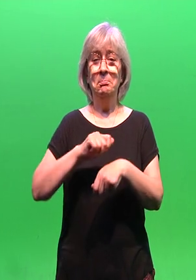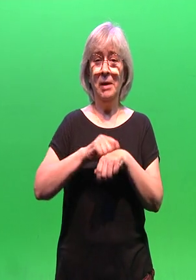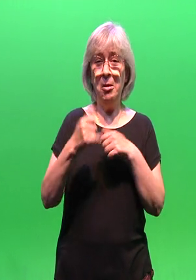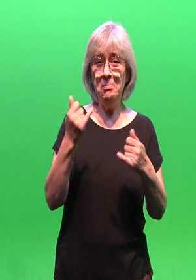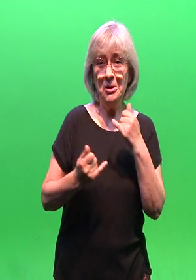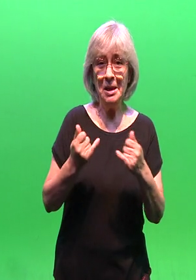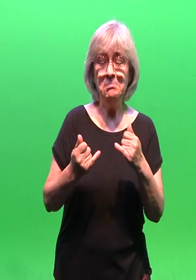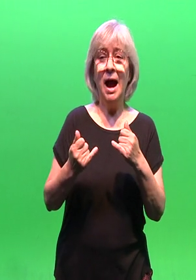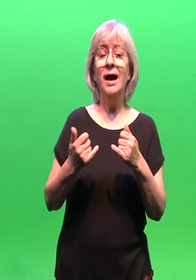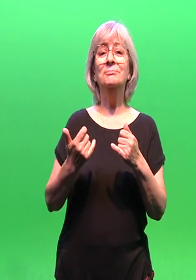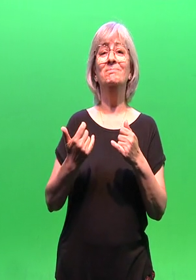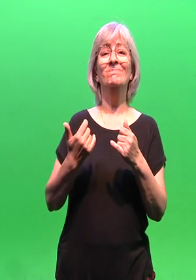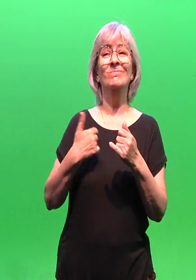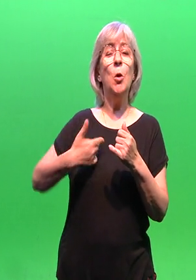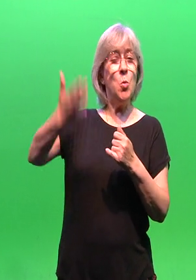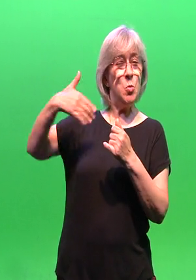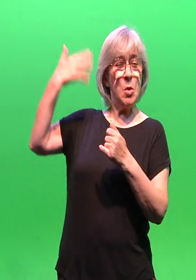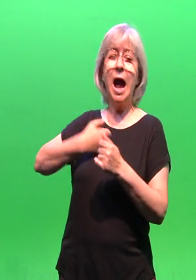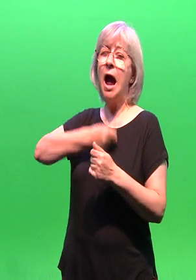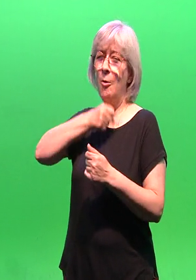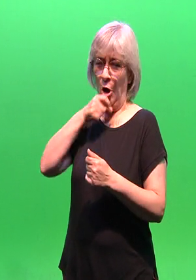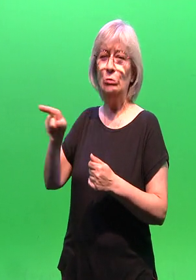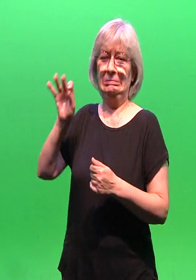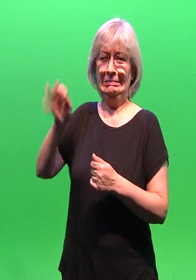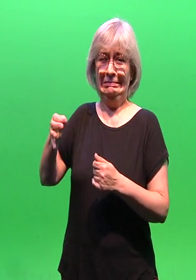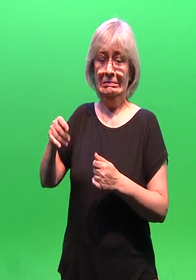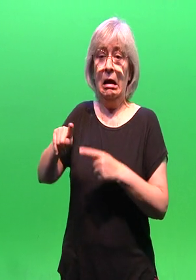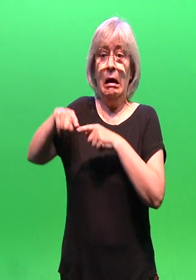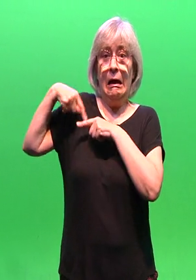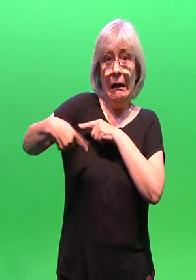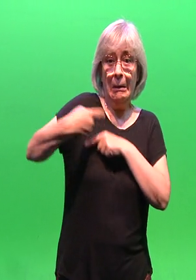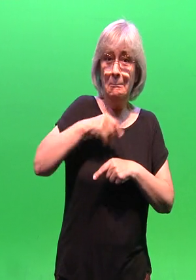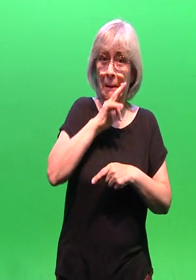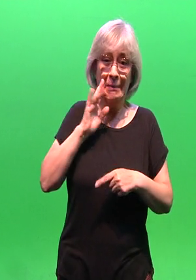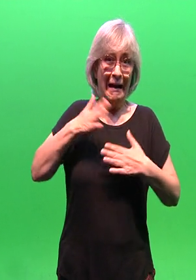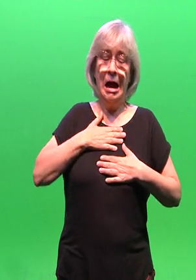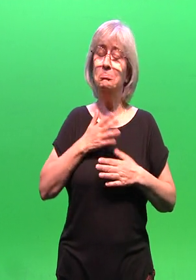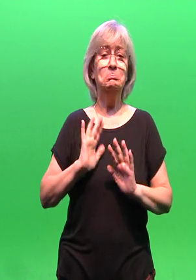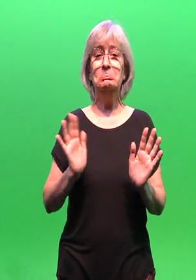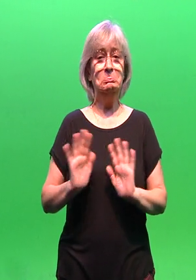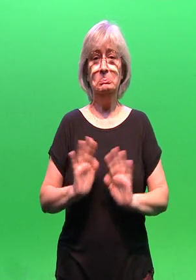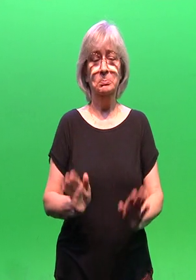El meu avi sí que va tenir problemes de pell, però la meva mare no m'ha passat res.